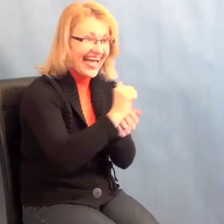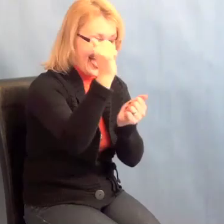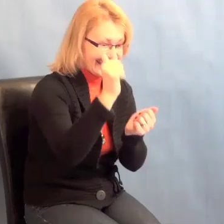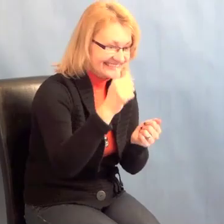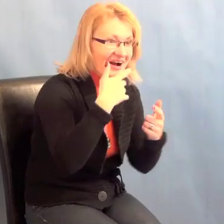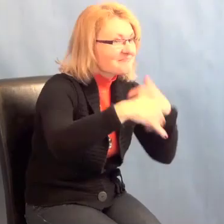Jest!